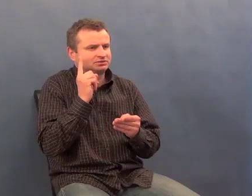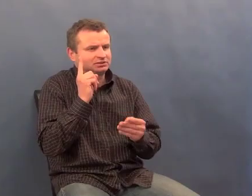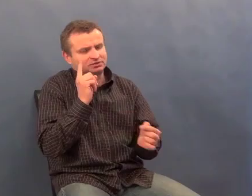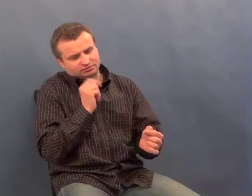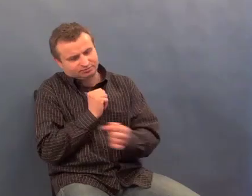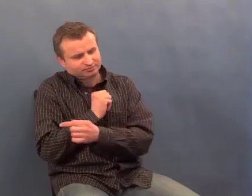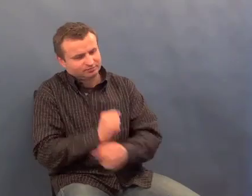Odsunąć się.